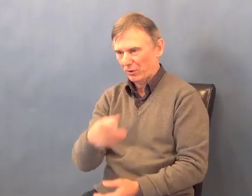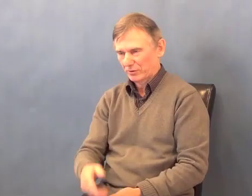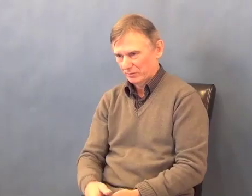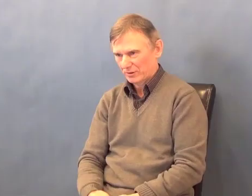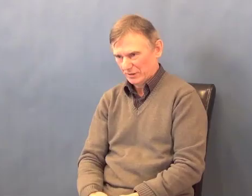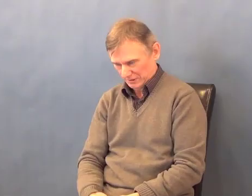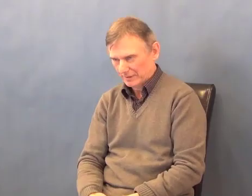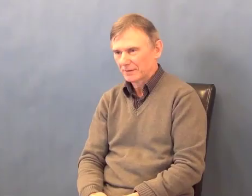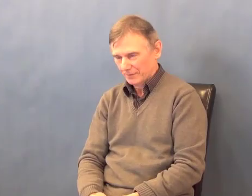Blisko.